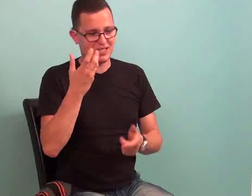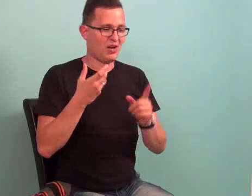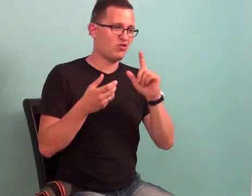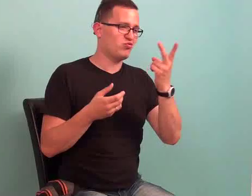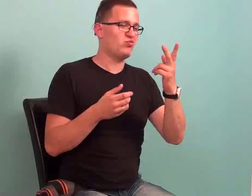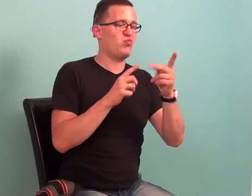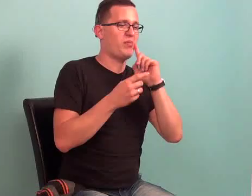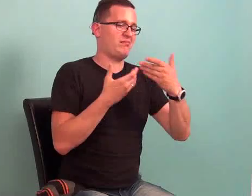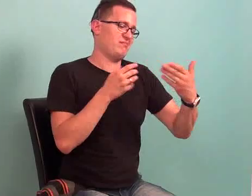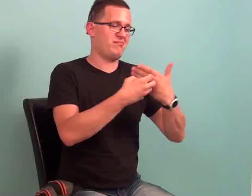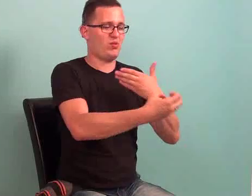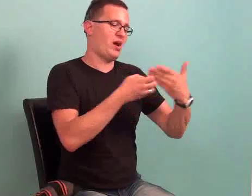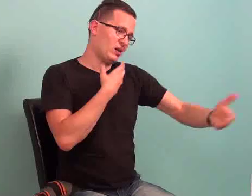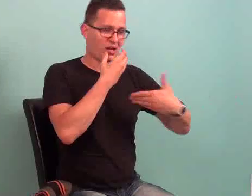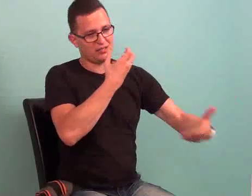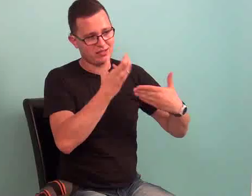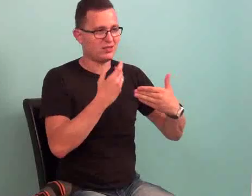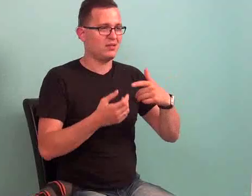A jeden z nich jadł i jednocześnie odbijał paletką piłeczkę.